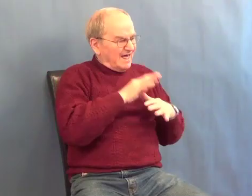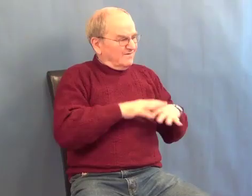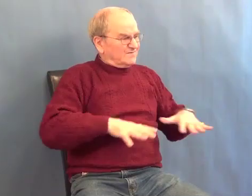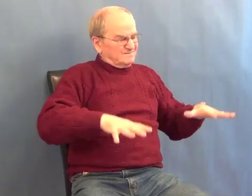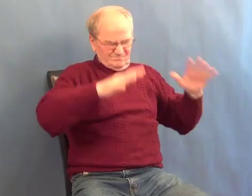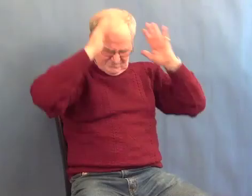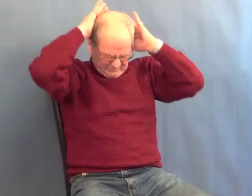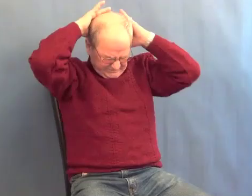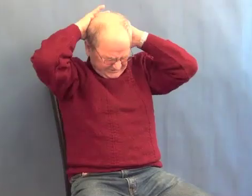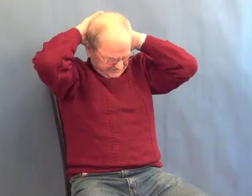Ulica była zbryzgana krwią...